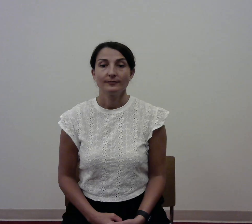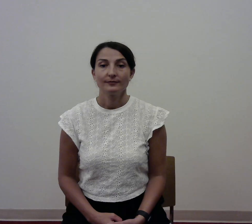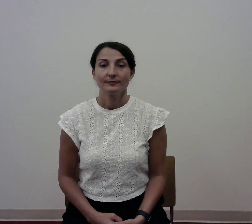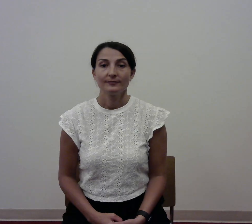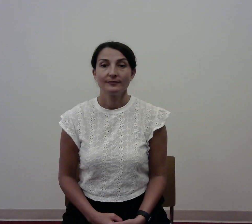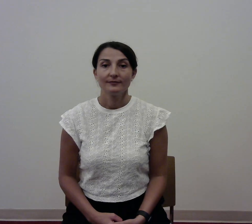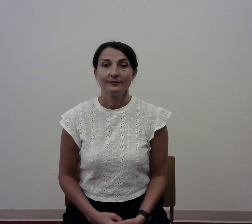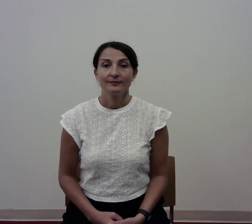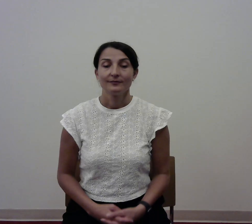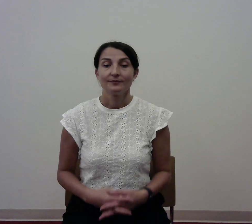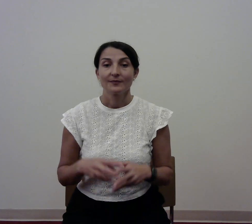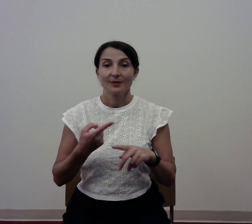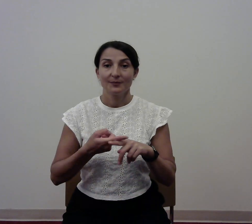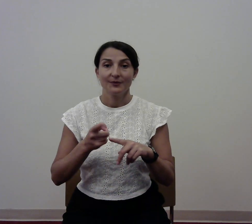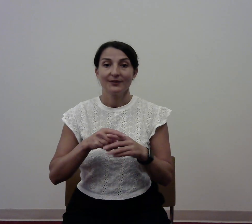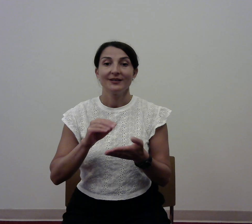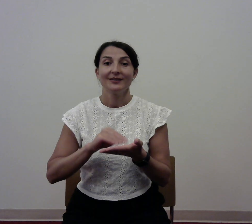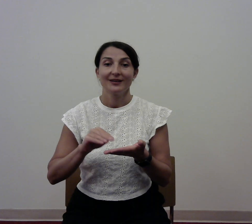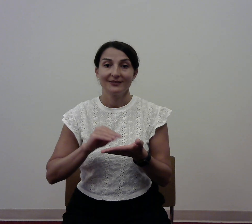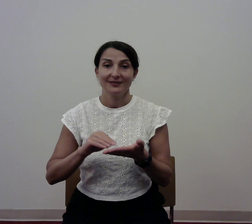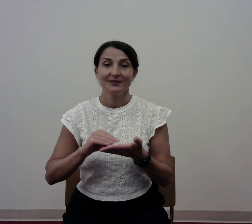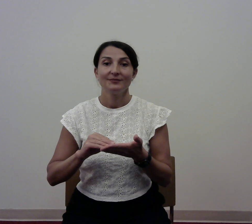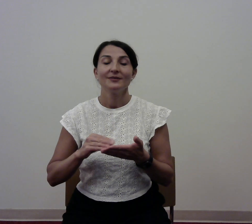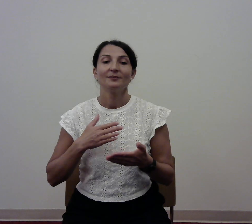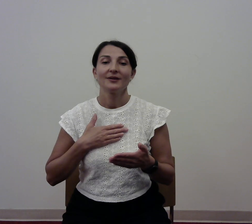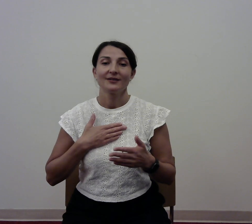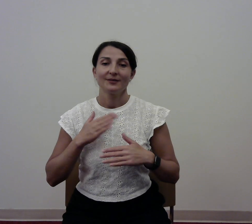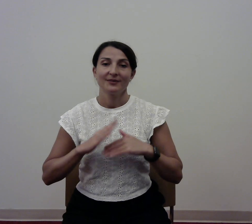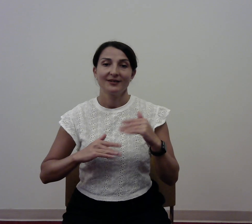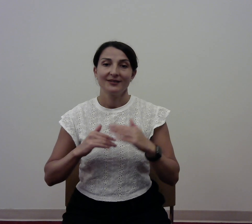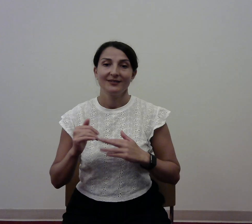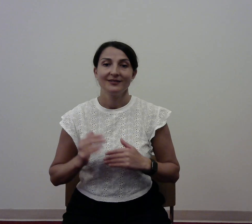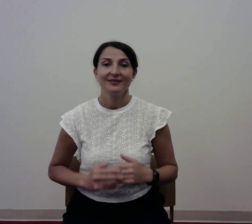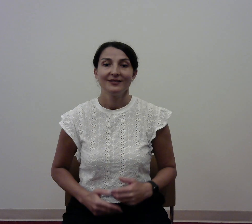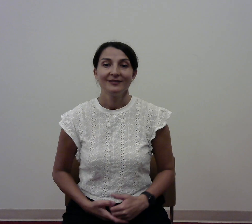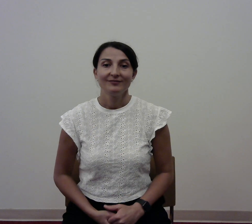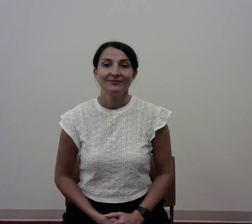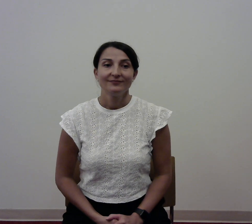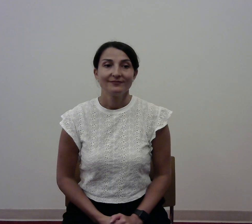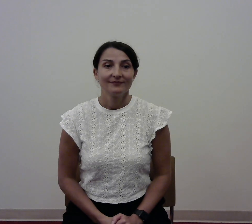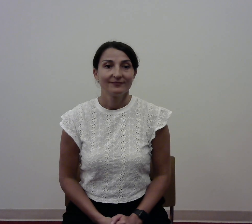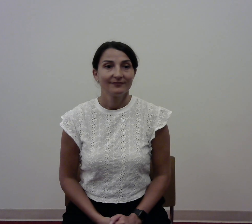Bu yazılar mənə aiddir